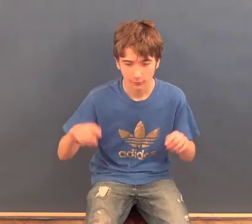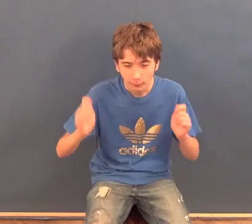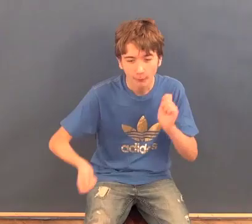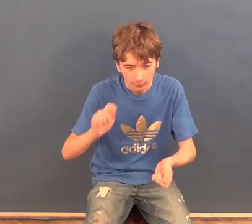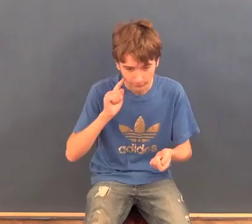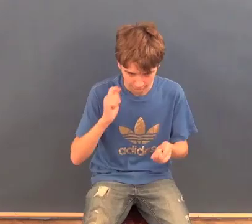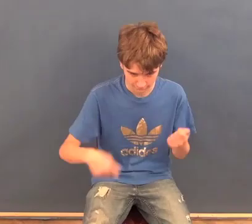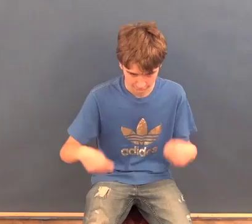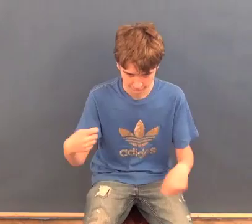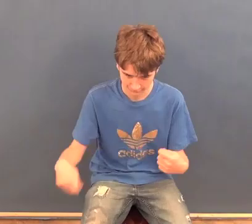Bawi się, grając.